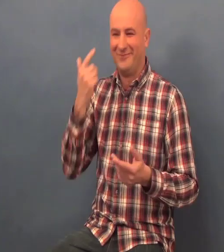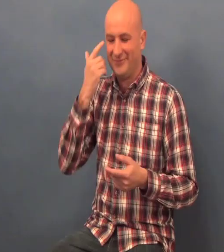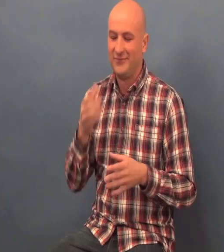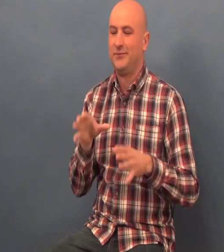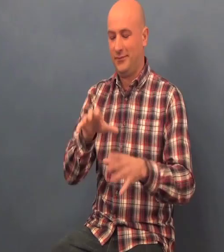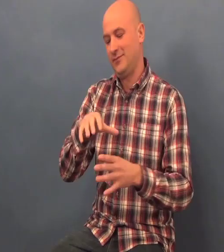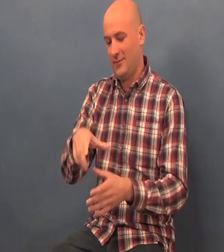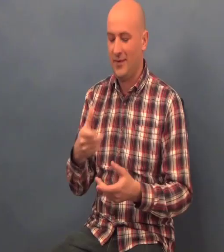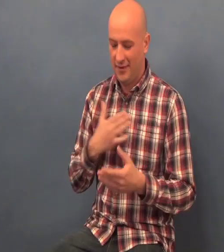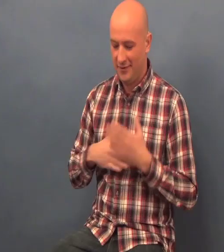Zadowolony stawia słoik.